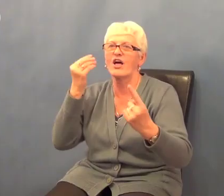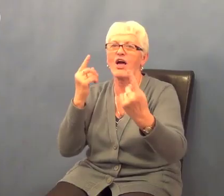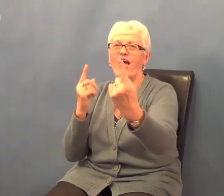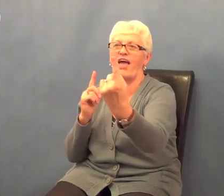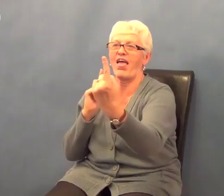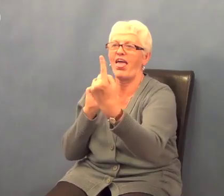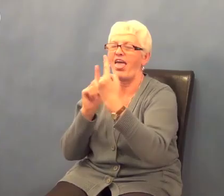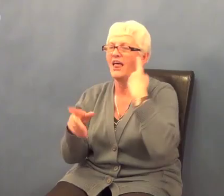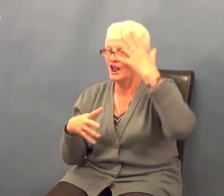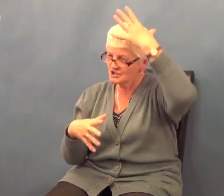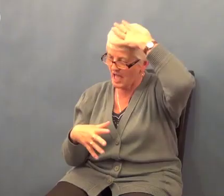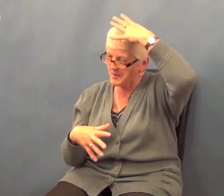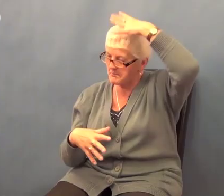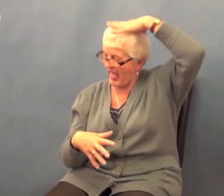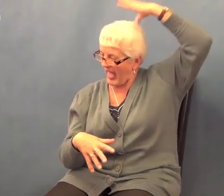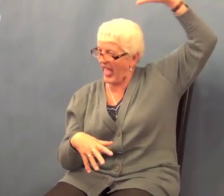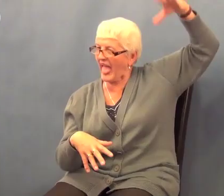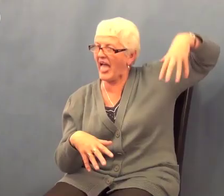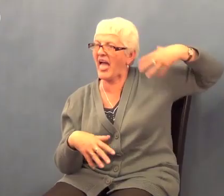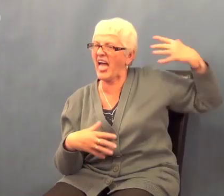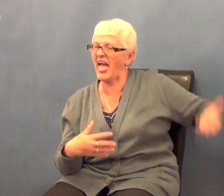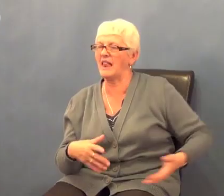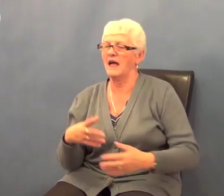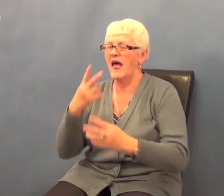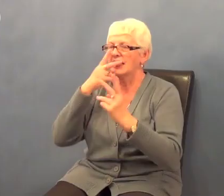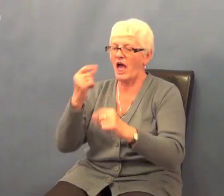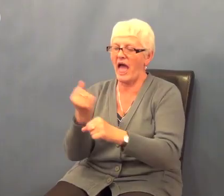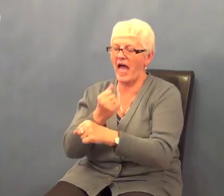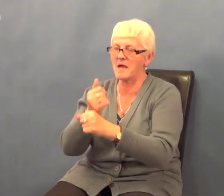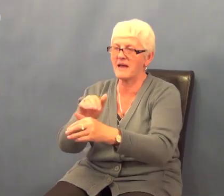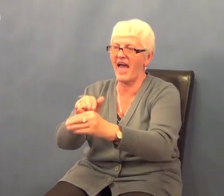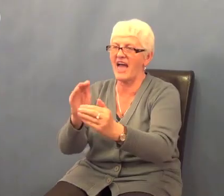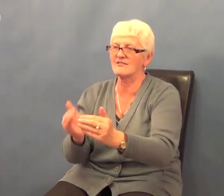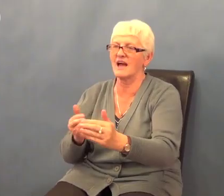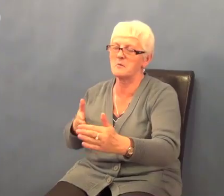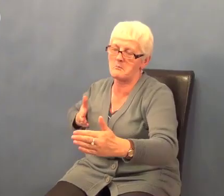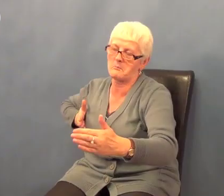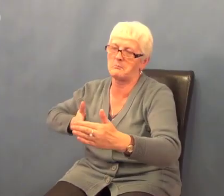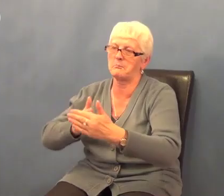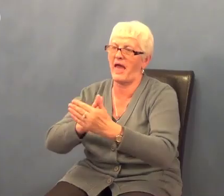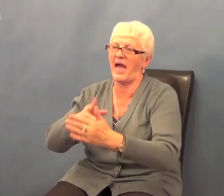Podczas mijania wiatr zawiał czapkę, chłopiec nie zauważa kamienia i zostaje uderzony w niego.